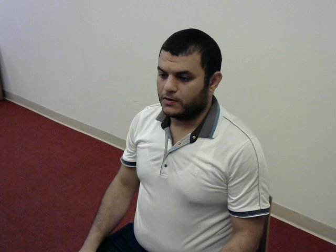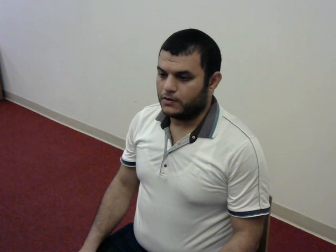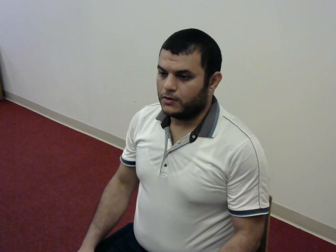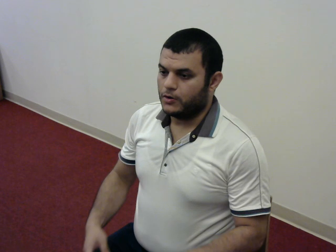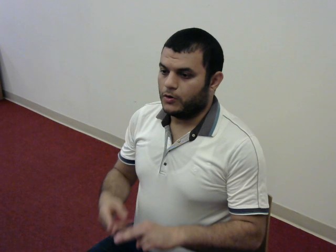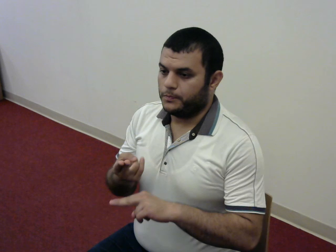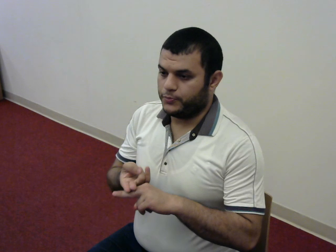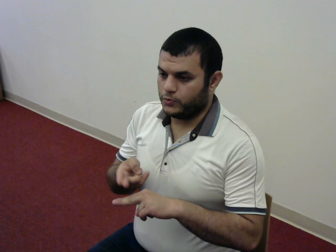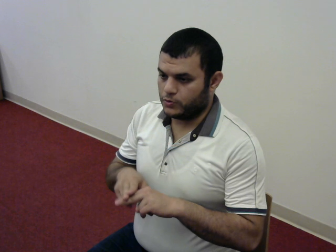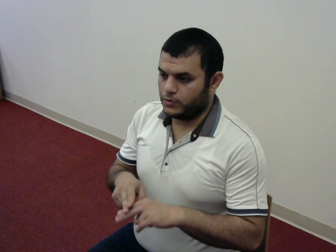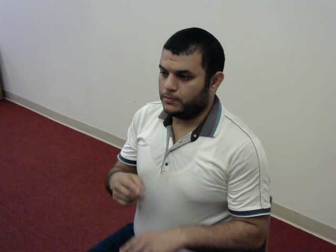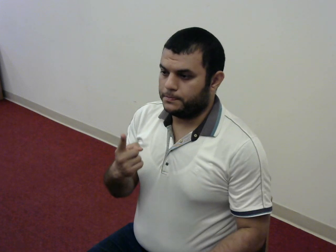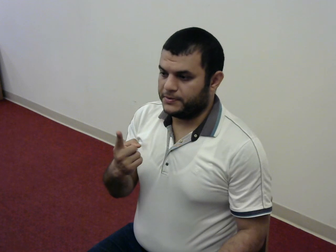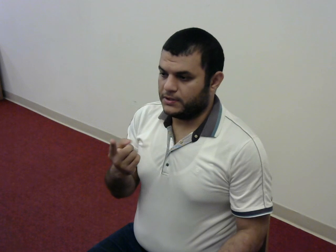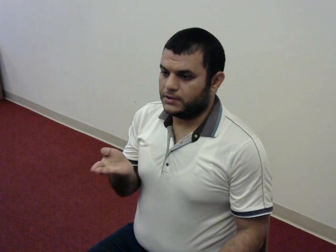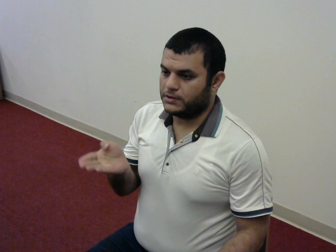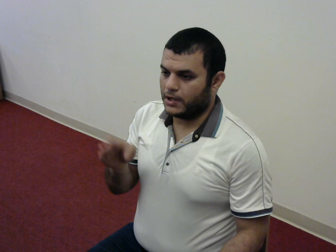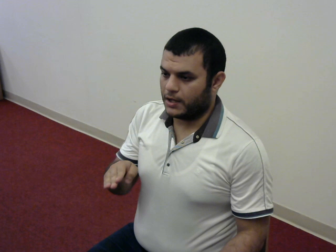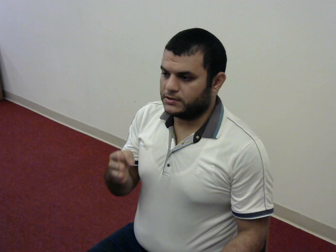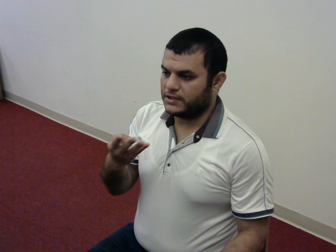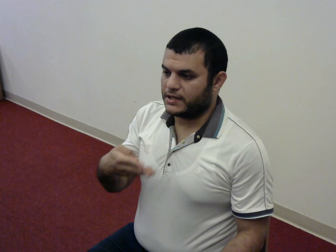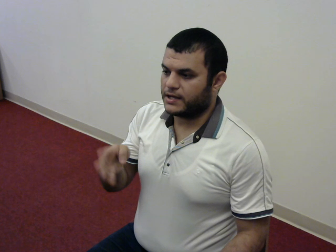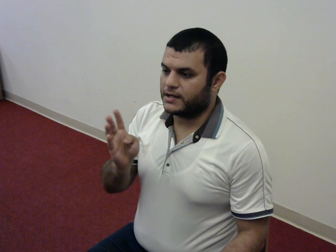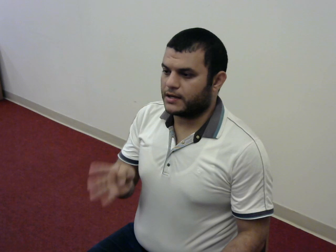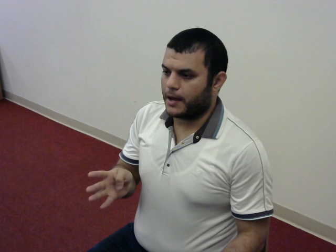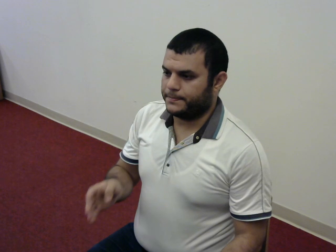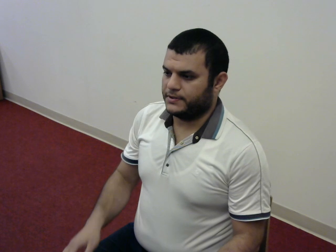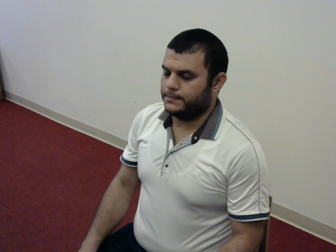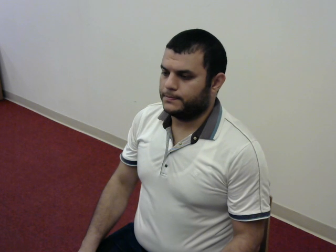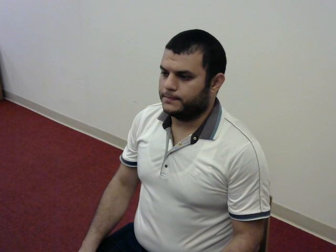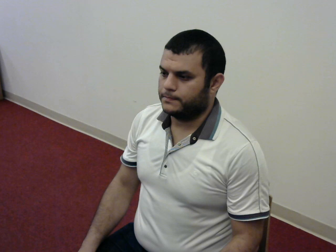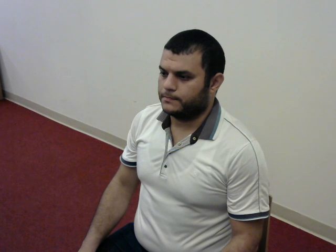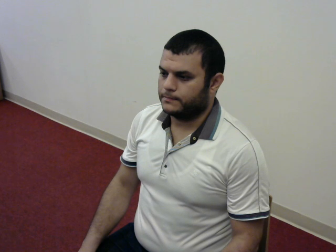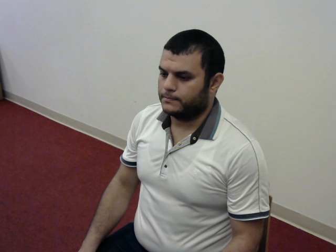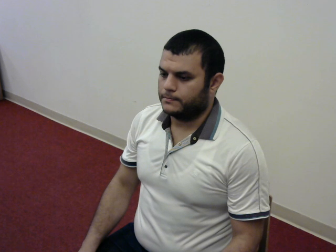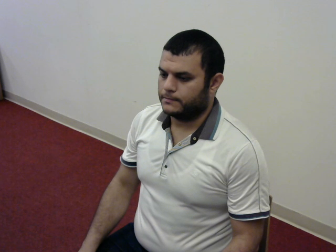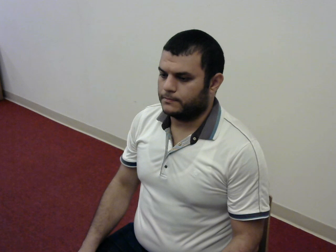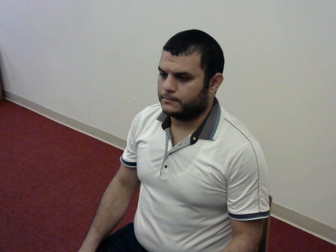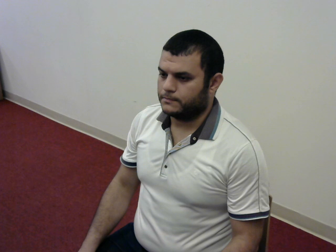Bunun bir dənəsi 40 qəpikdir